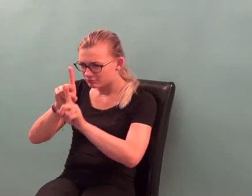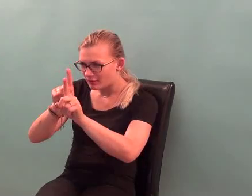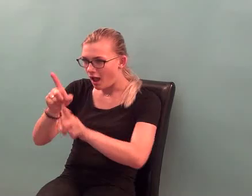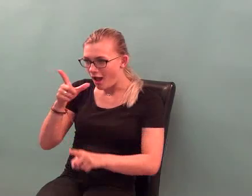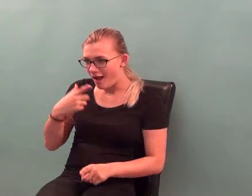Aha!